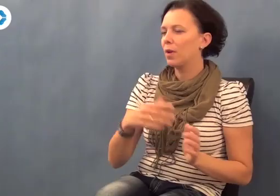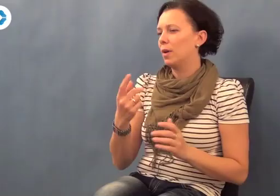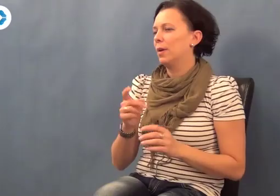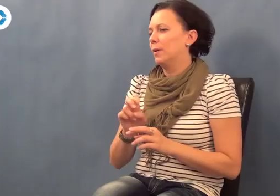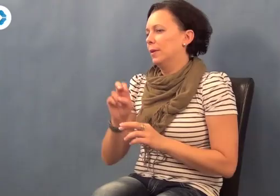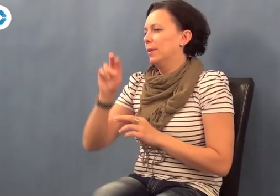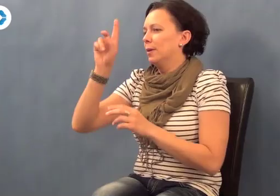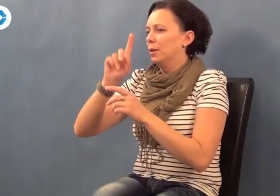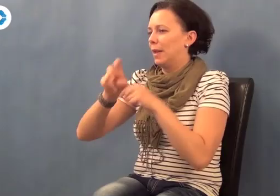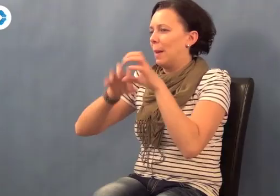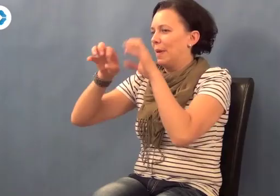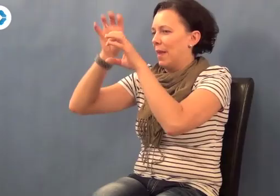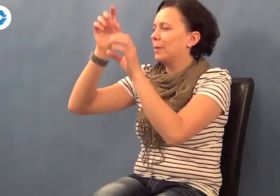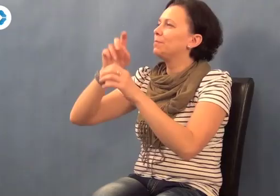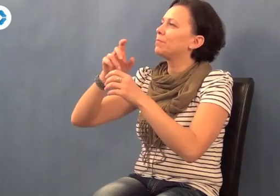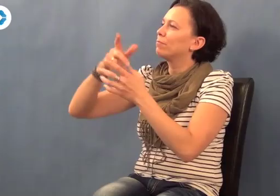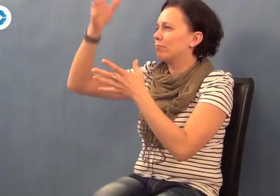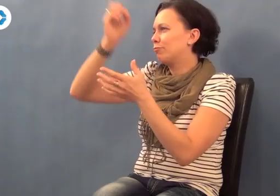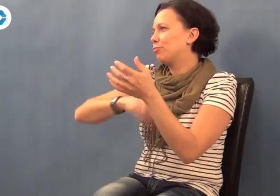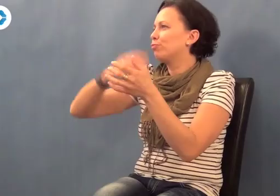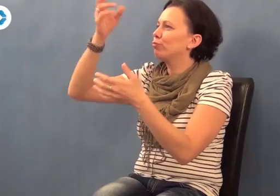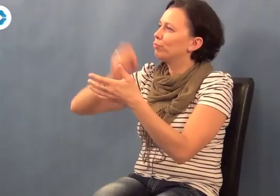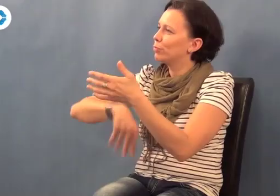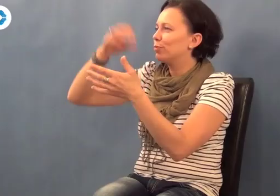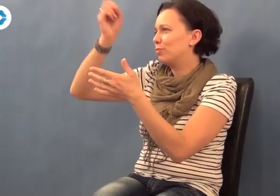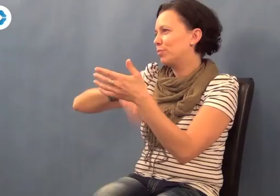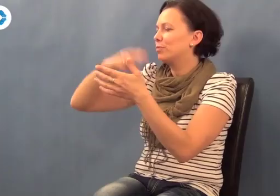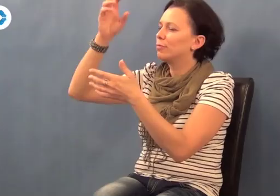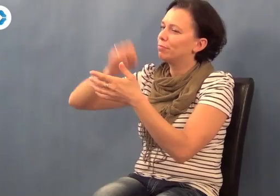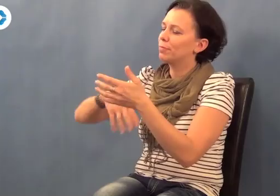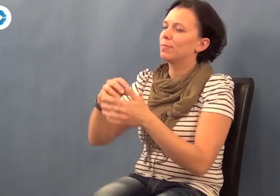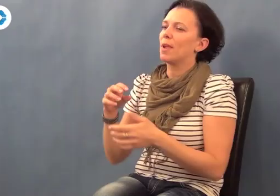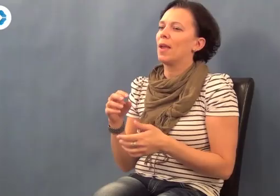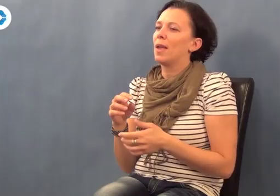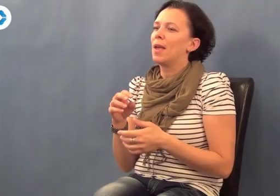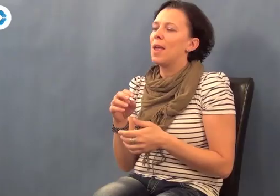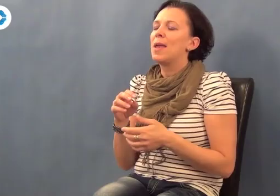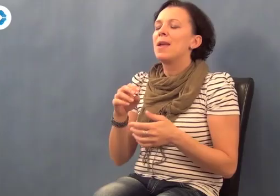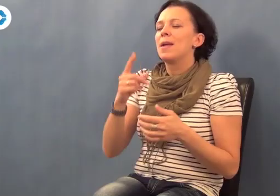Jeszcze raz wchodzi na górę, po drabinie, zbiera, zbiera.